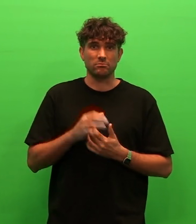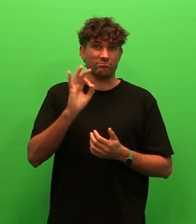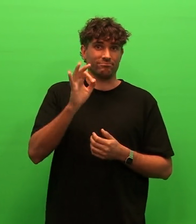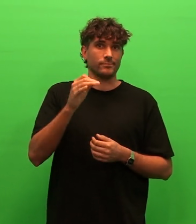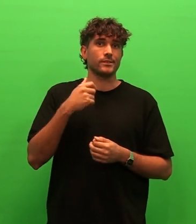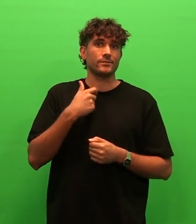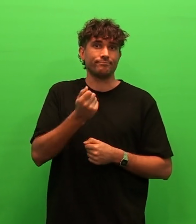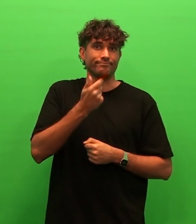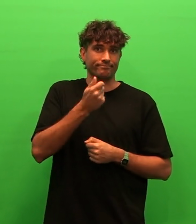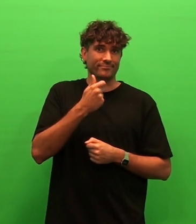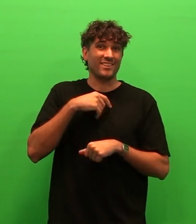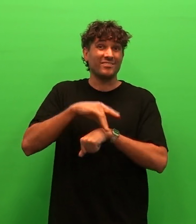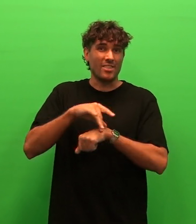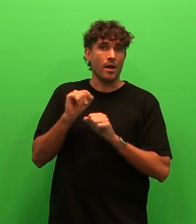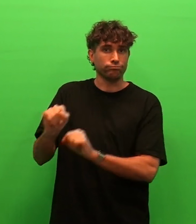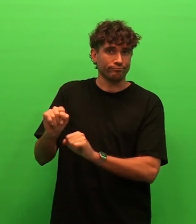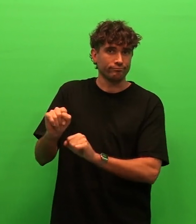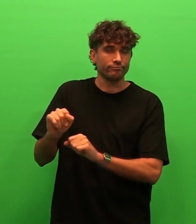Sí, em prenc pastilles per protegir-me d'enfermetats.